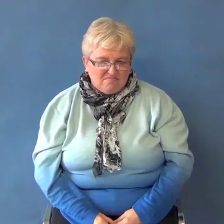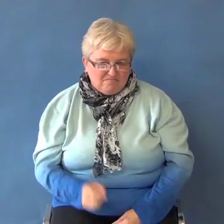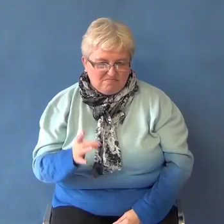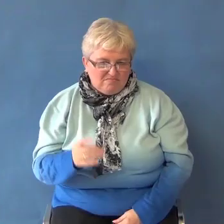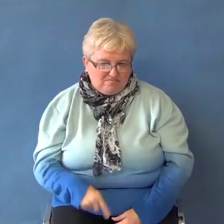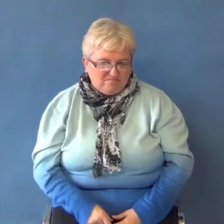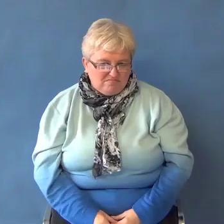Tak.